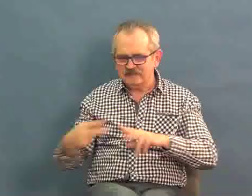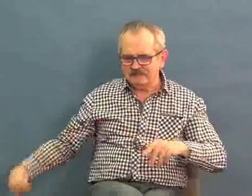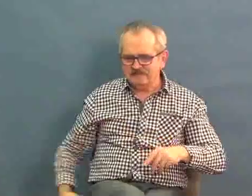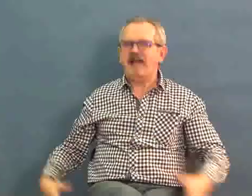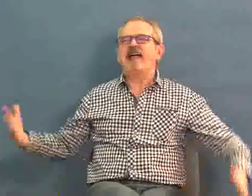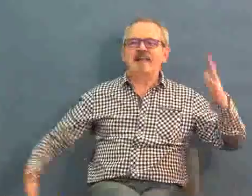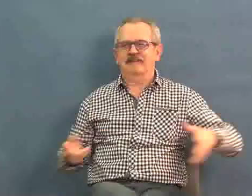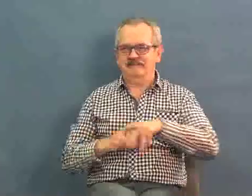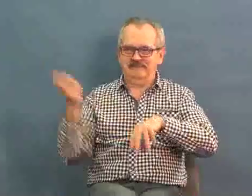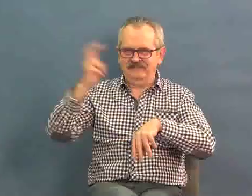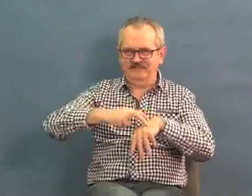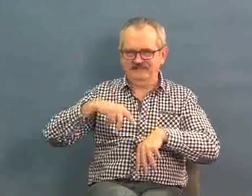Szybko biegnie, wstaje i ucieka.